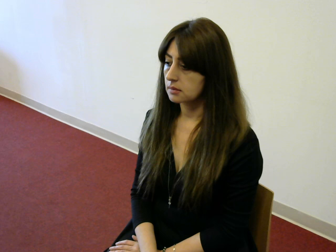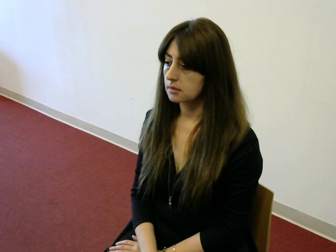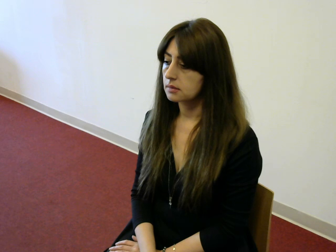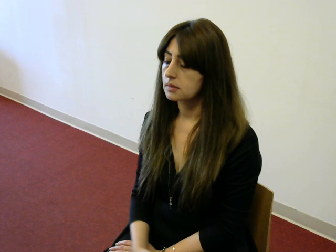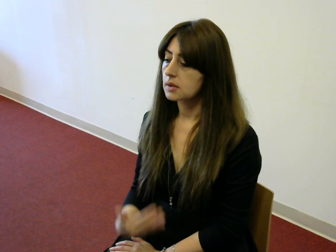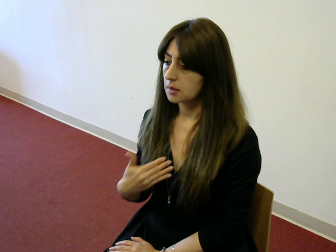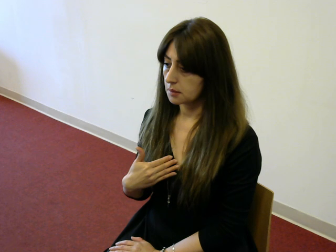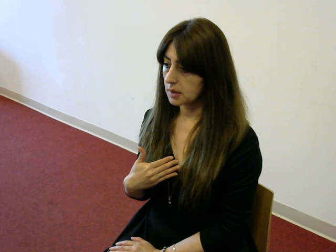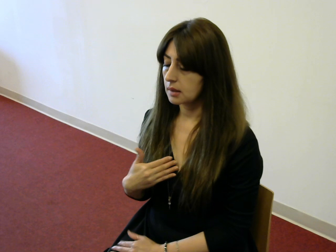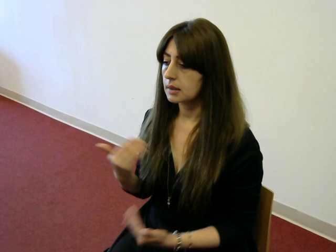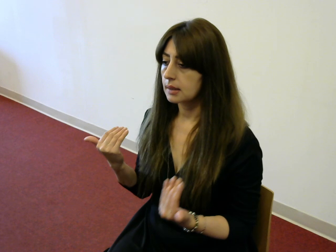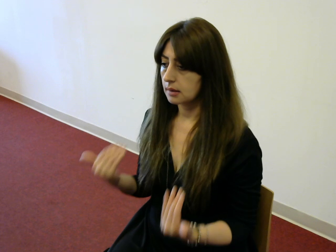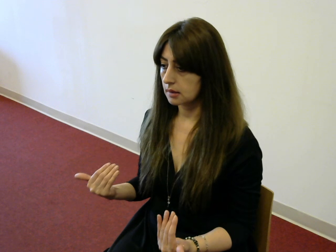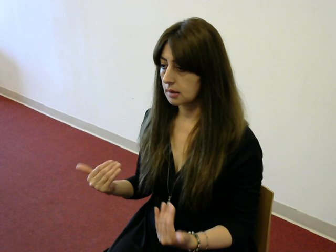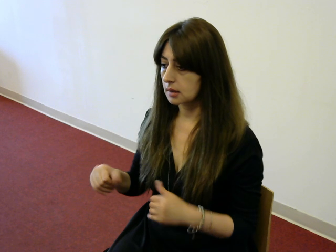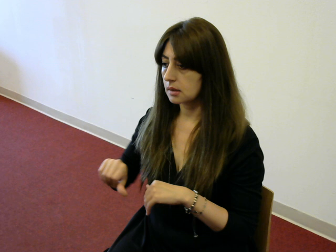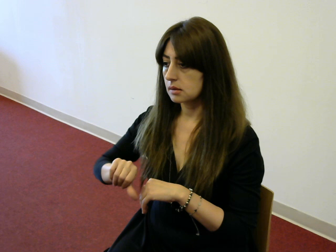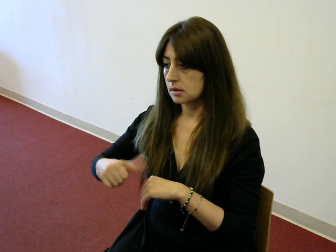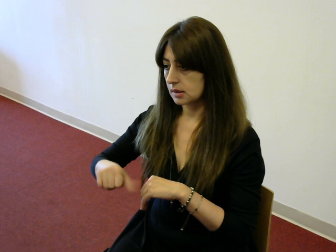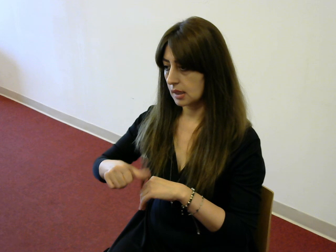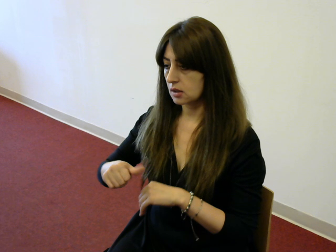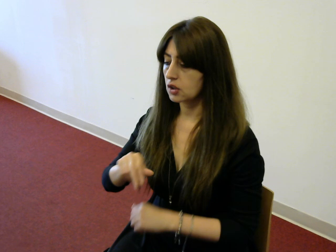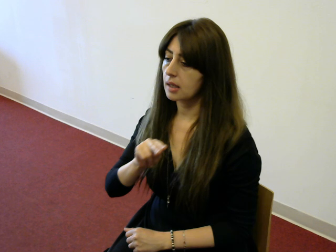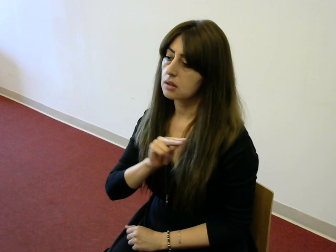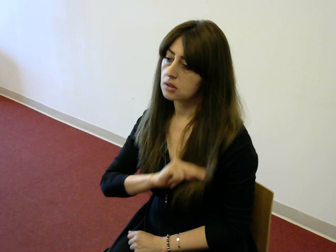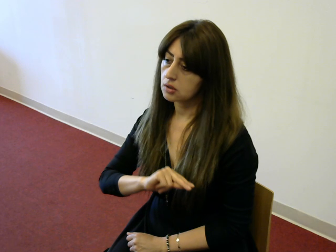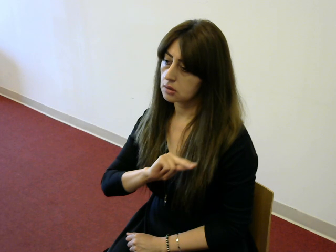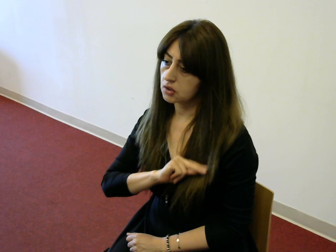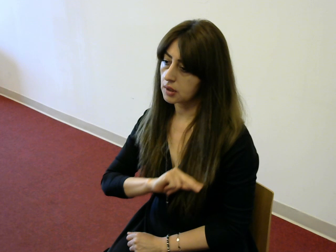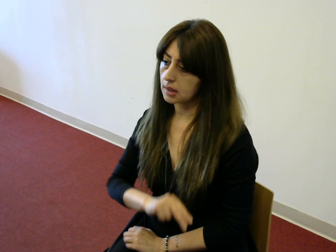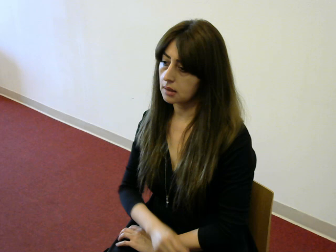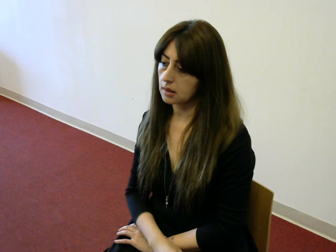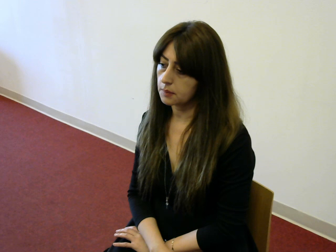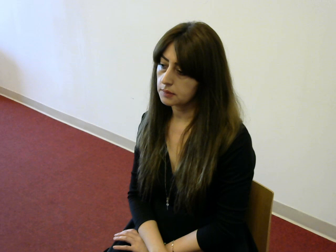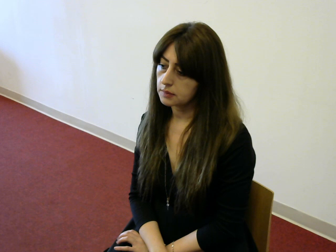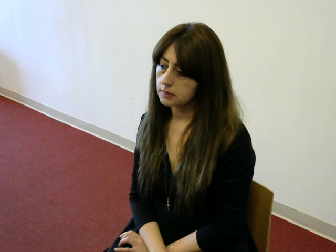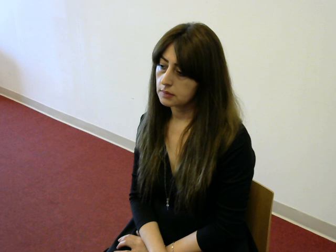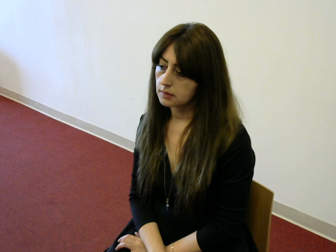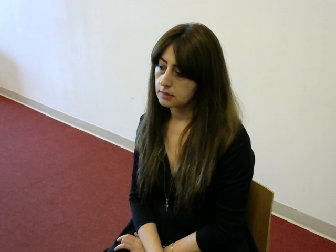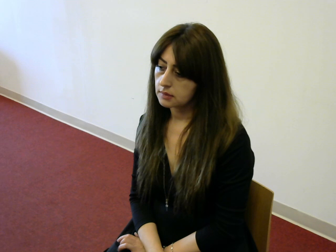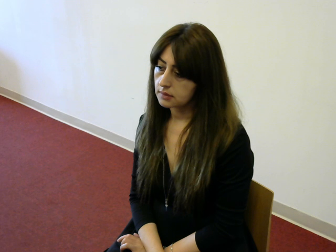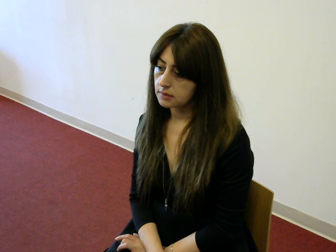Mən indi zərgər işləyirəm